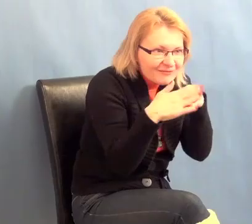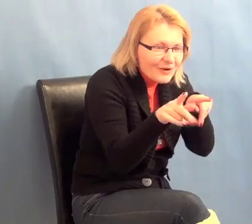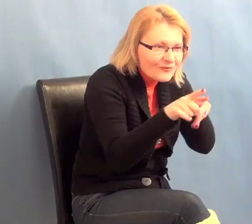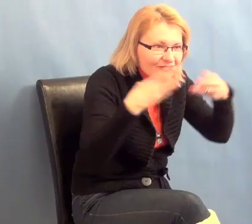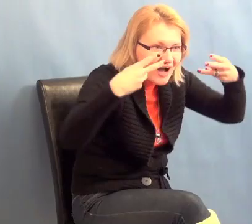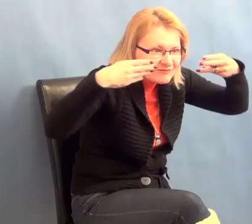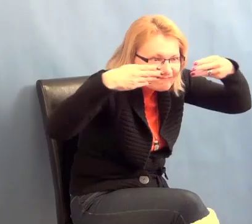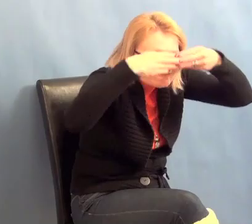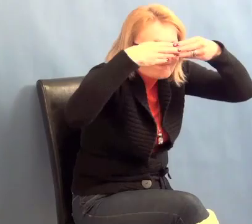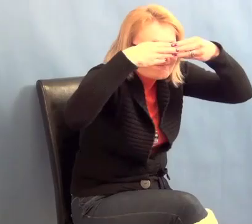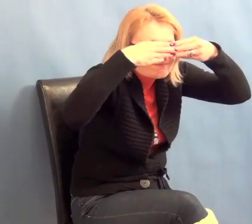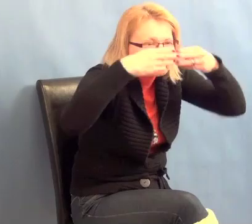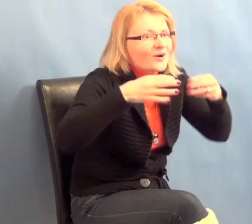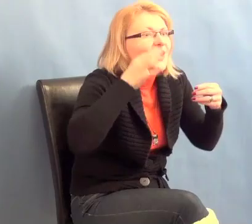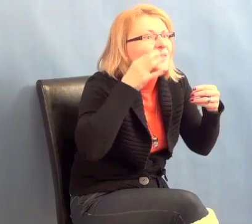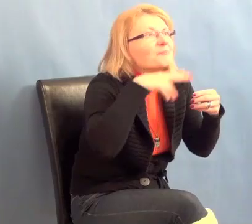Ryba również i zetknęli się nosami.